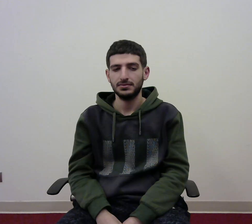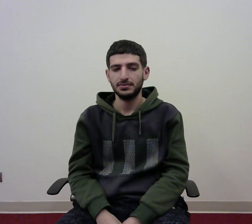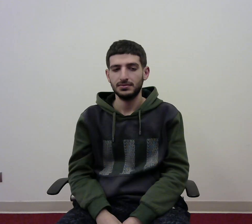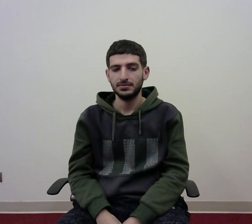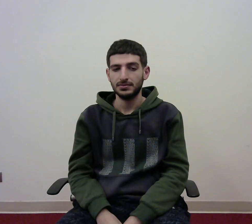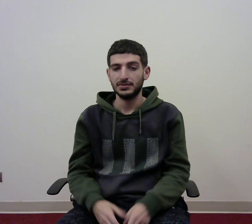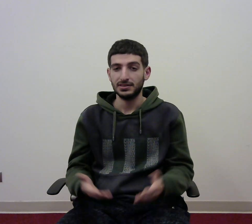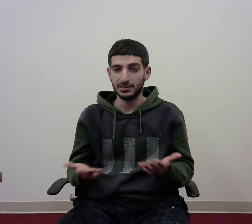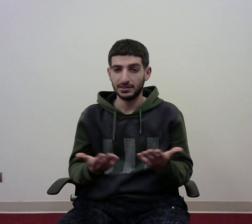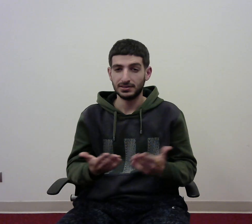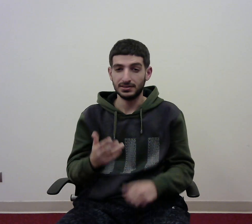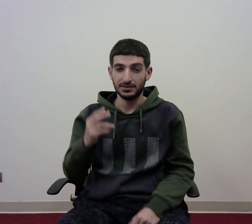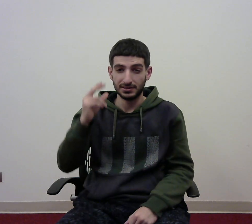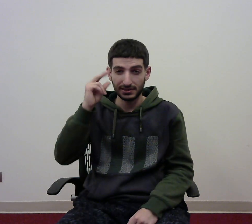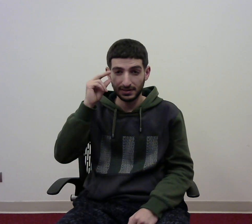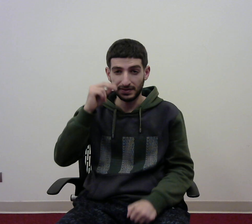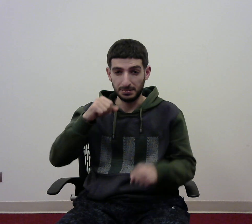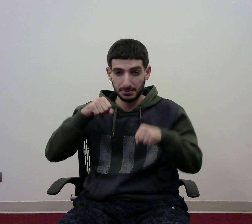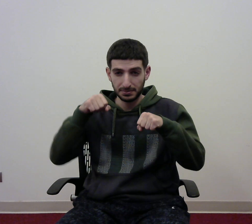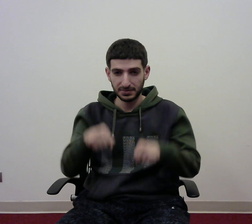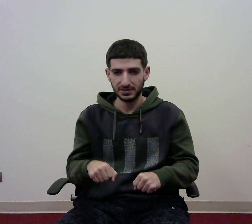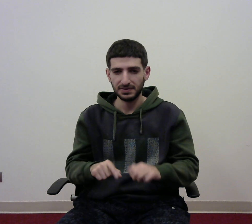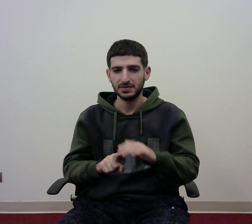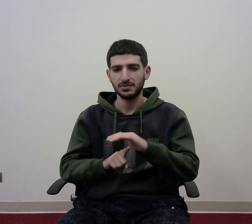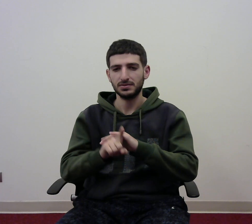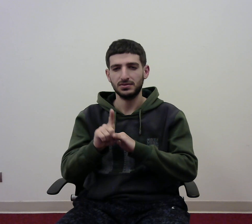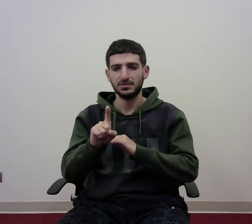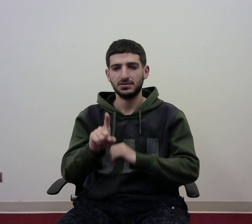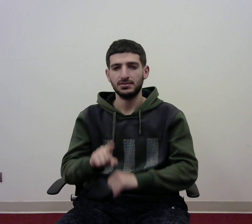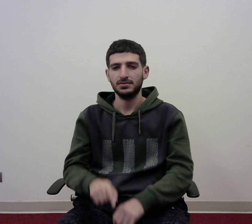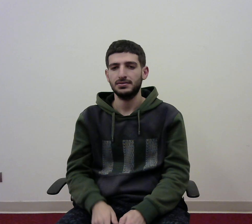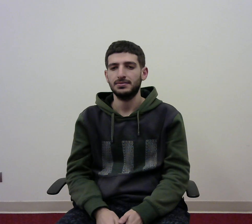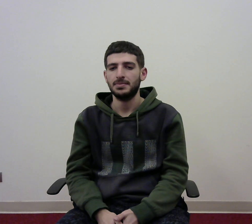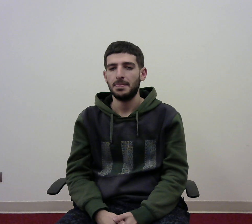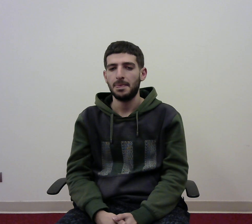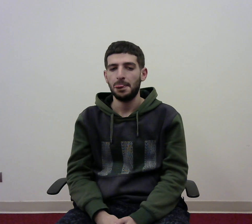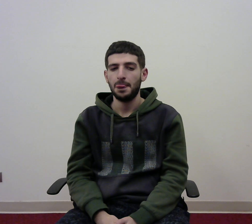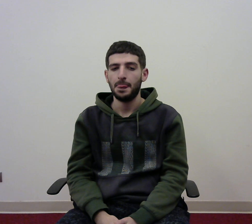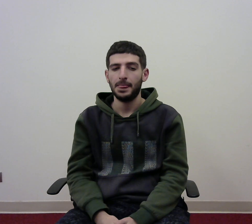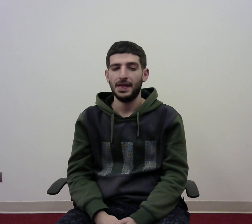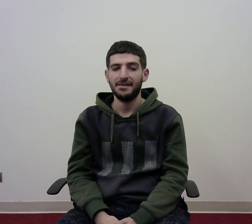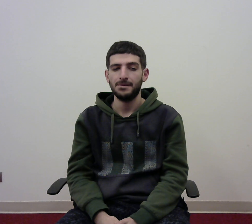Hansı tarixdən hüququm başlayır?